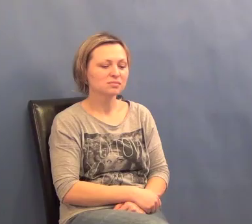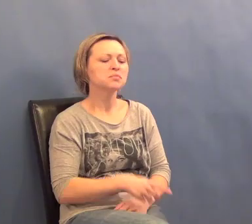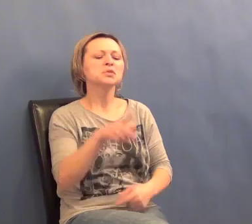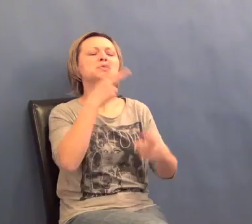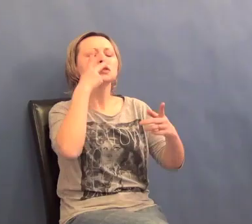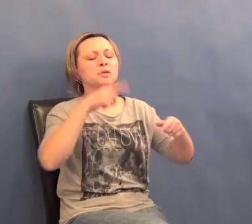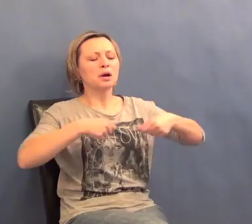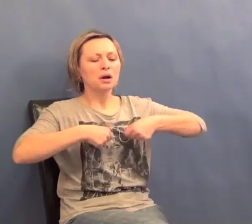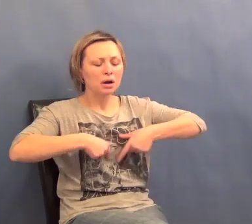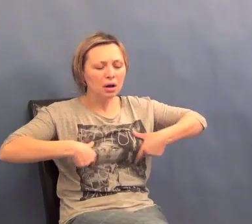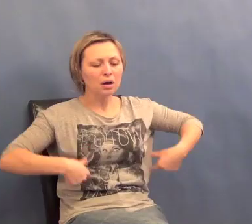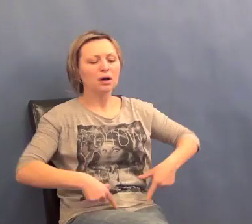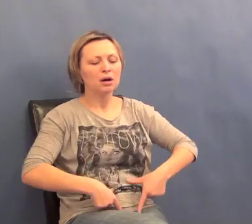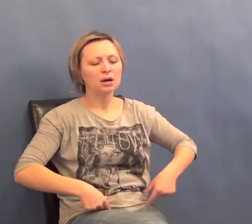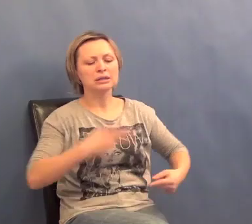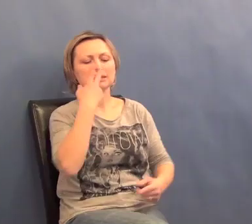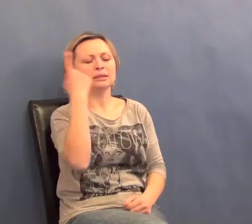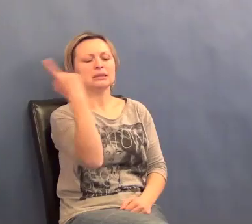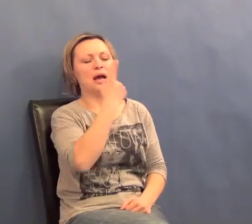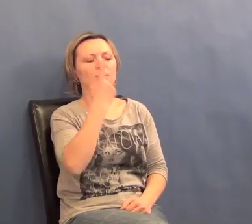Widać, że jest zakaz noszenia bikini.